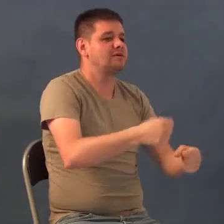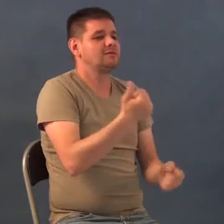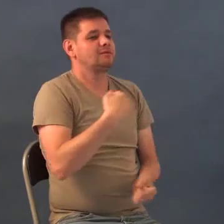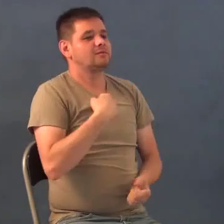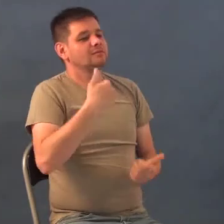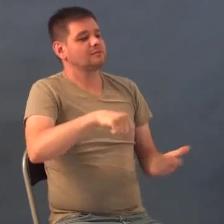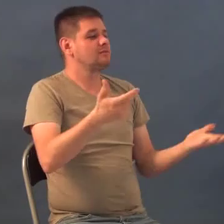Więc sprzątam.